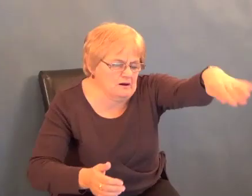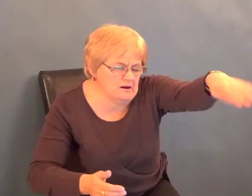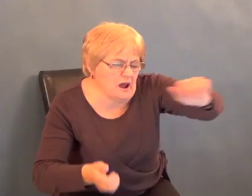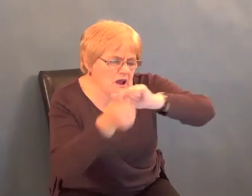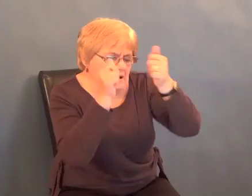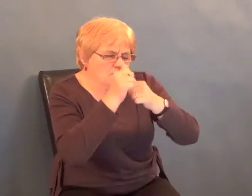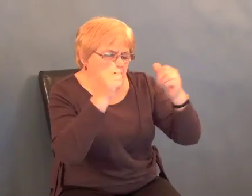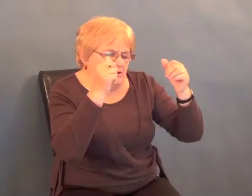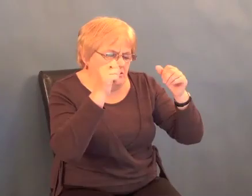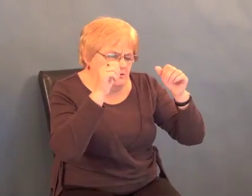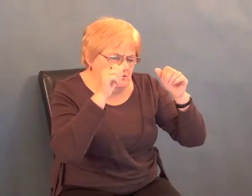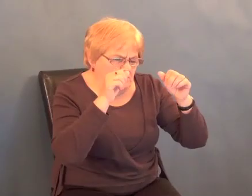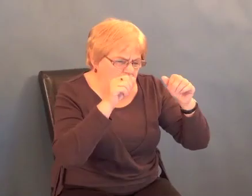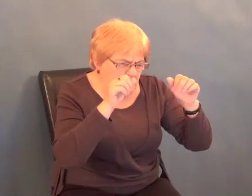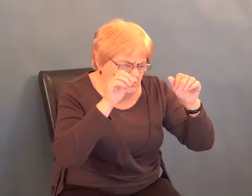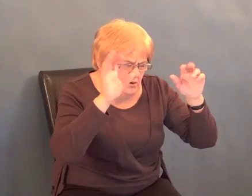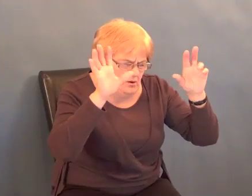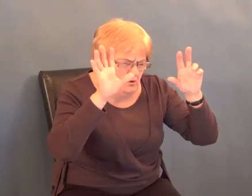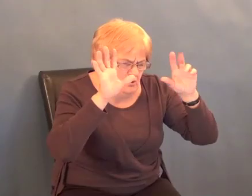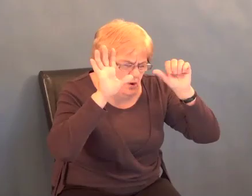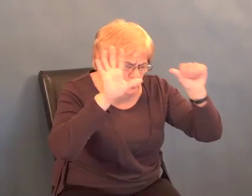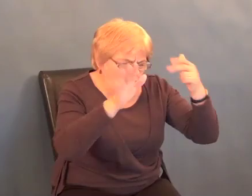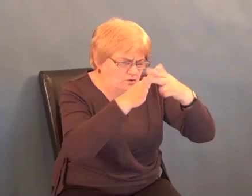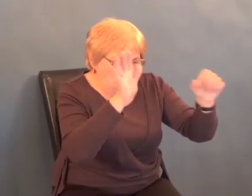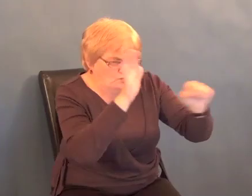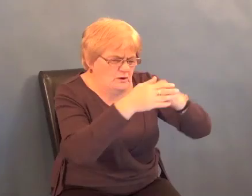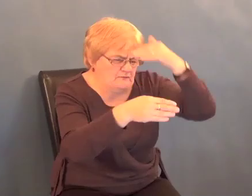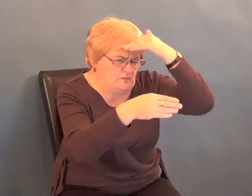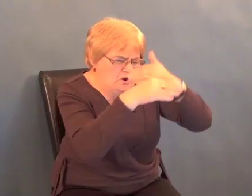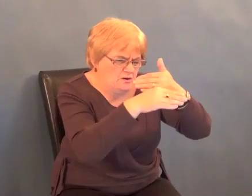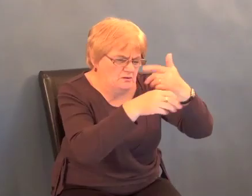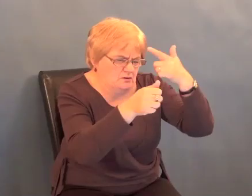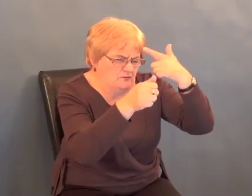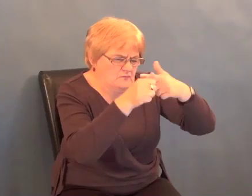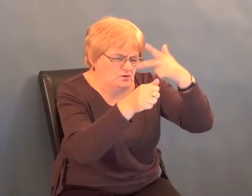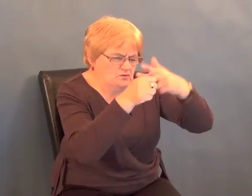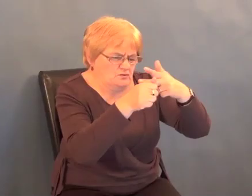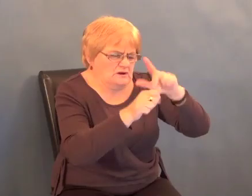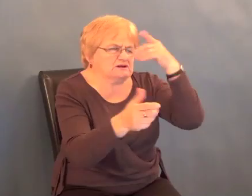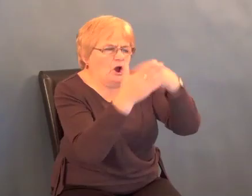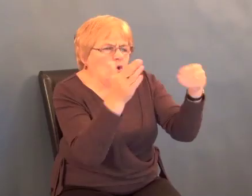Albo o ósmej, o szóstej trzydzieści do dwudziestej trzydzieści wieczorem na zakupy.